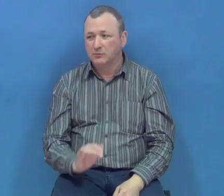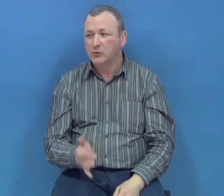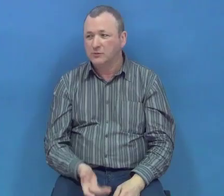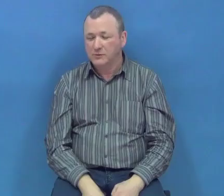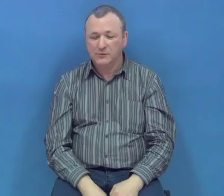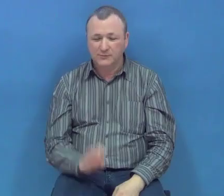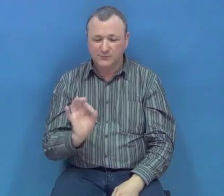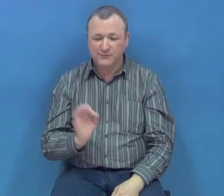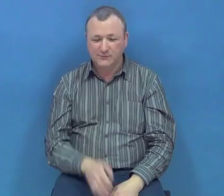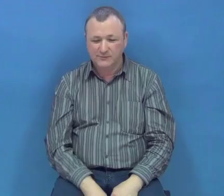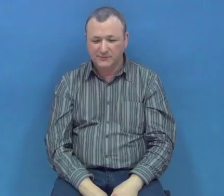Tak, dobrze.